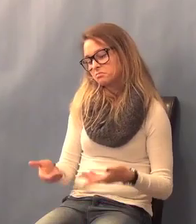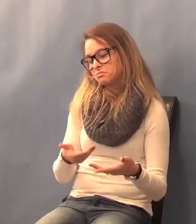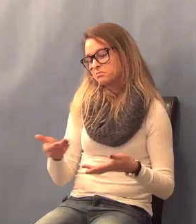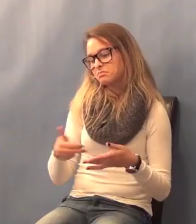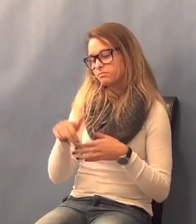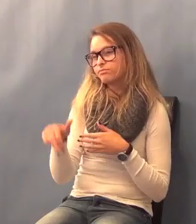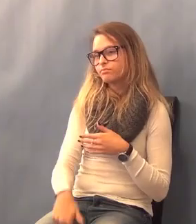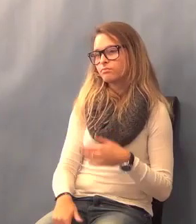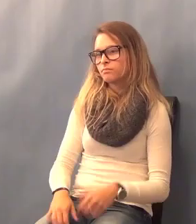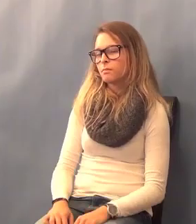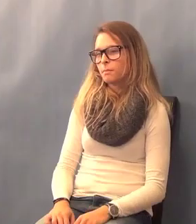No iść i spaść.